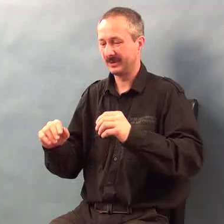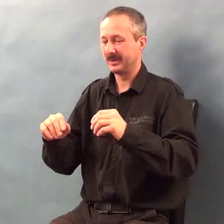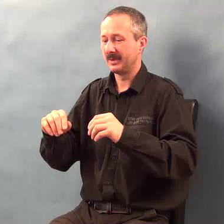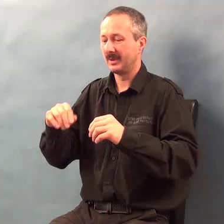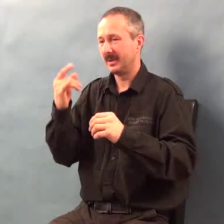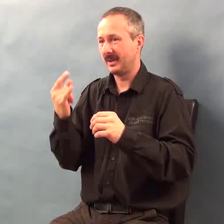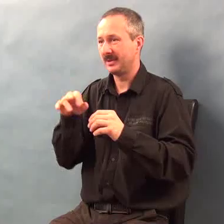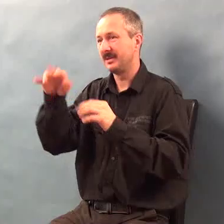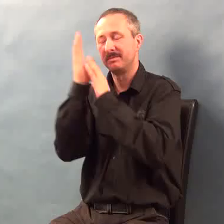Dziecko poszło spać.